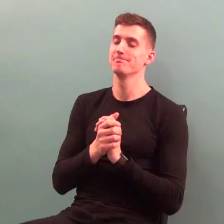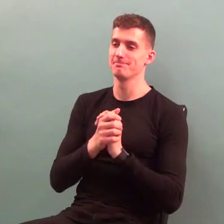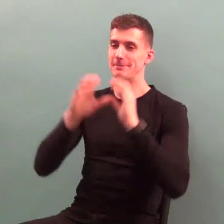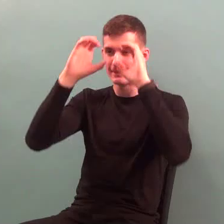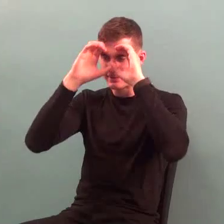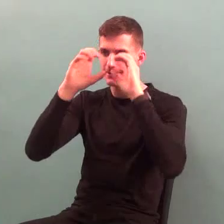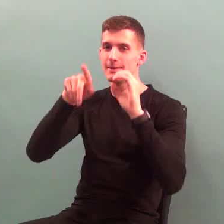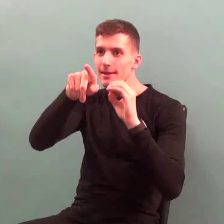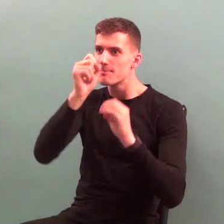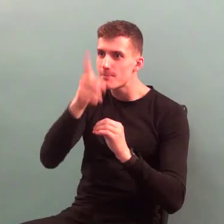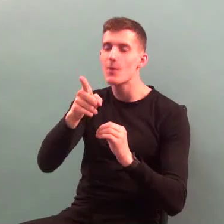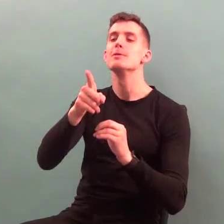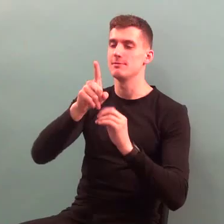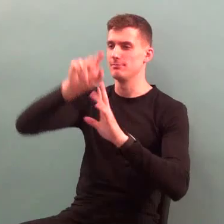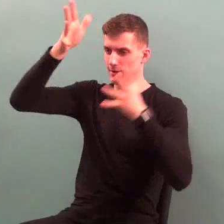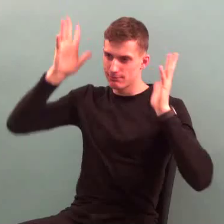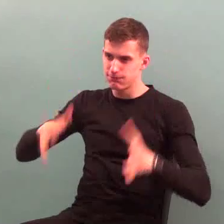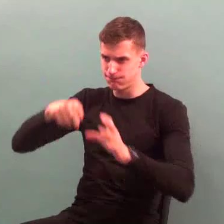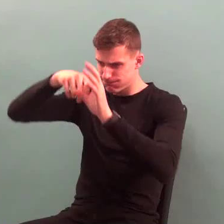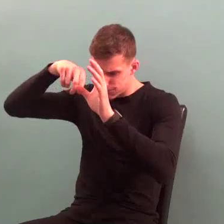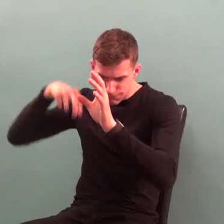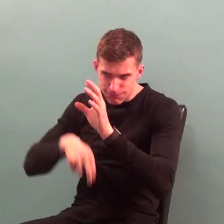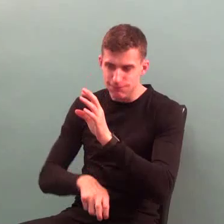Kot patrzy przez lornetkę, widzi ptaka i szybko biegnie na dół.